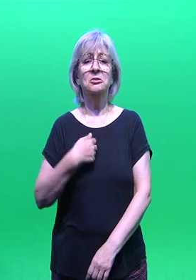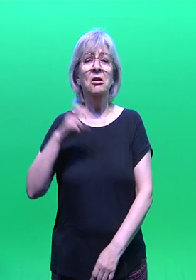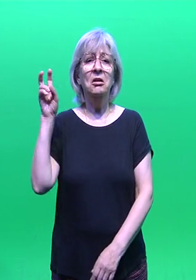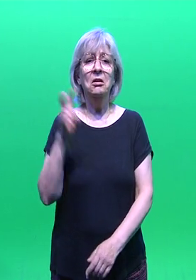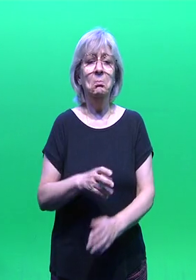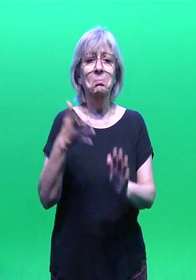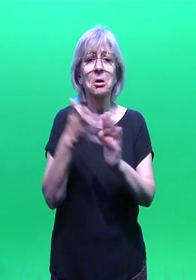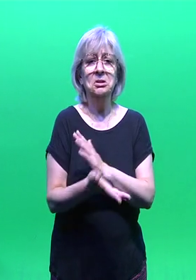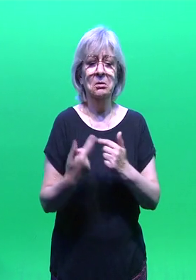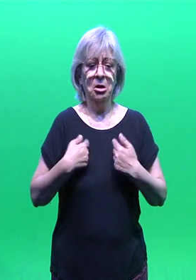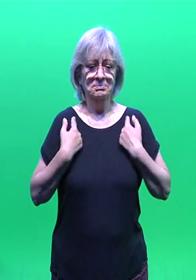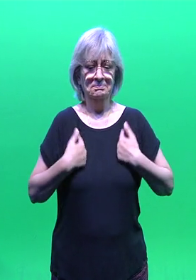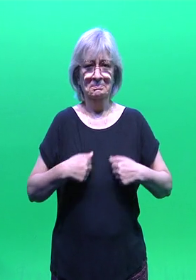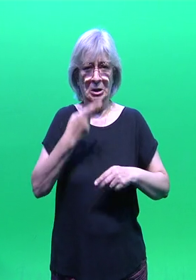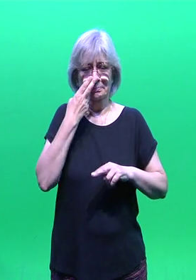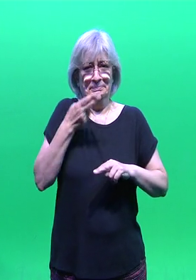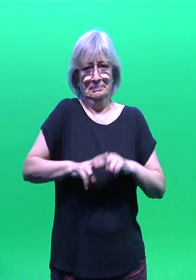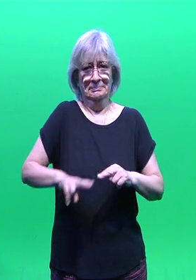Vinc perquè em sento estranya.